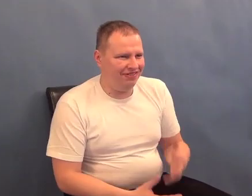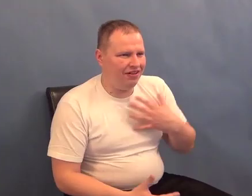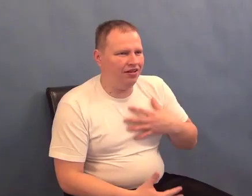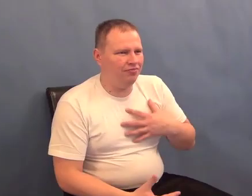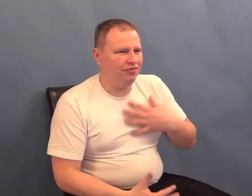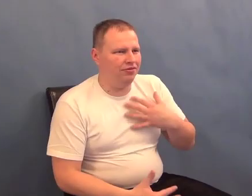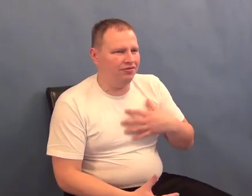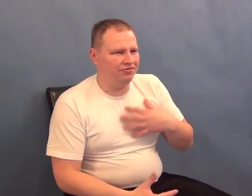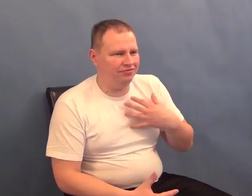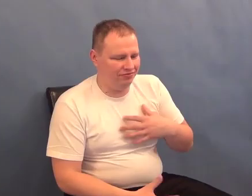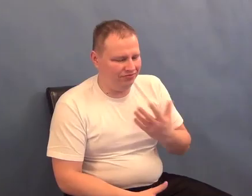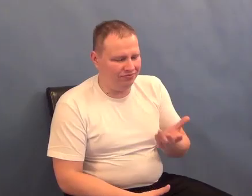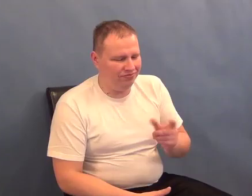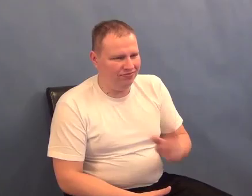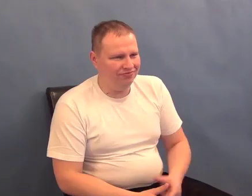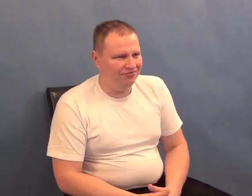Nie wolno się kąpać.